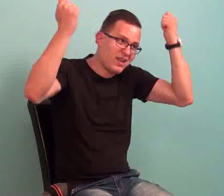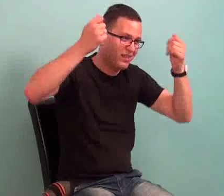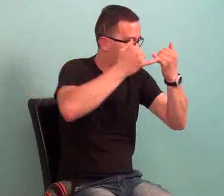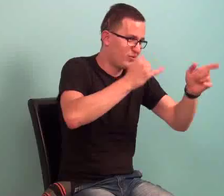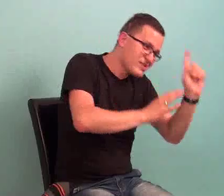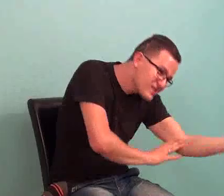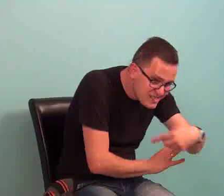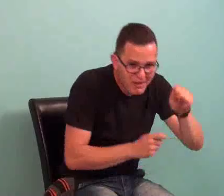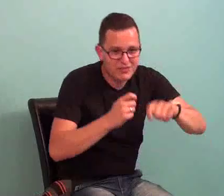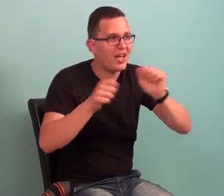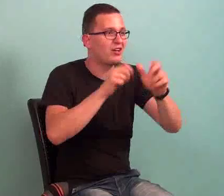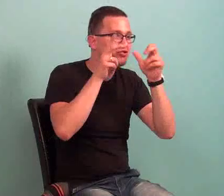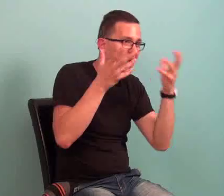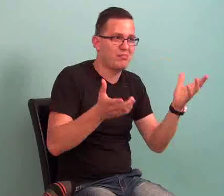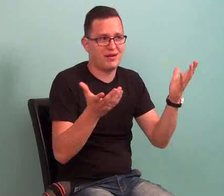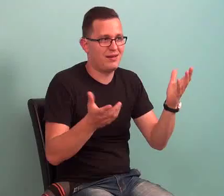Sprawdzają w różnych miejscach gdzie może być żaba. Nie ma!